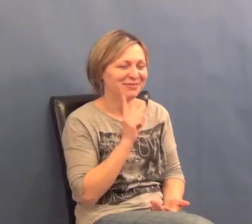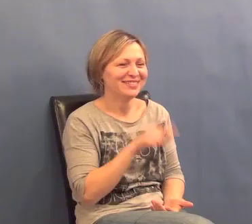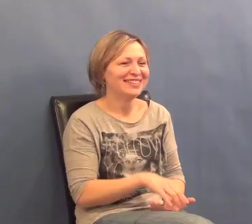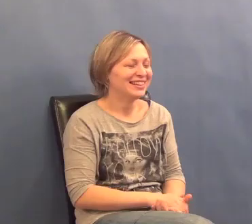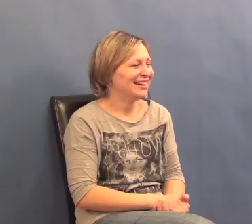Prawda.